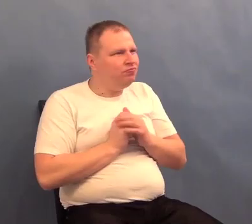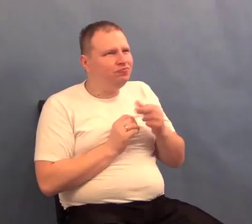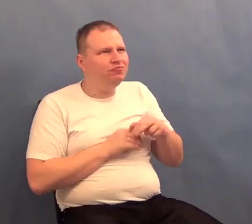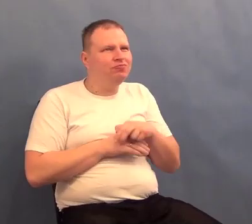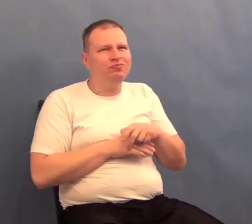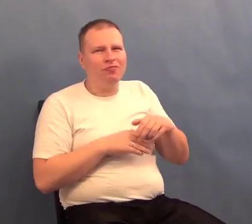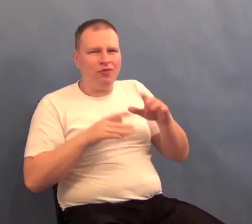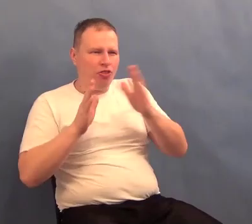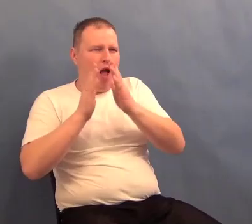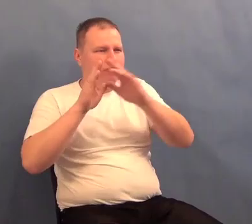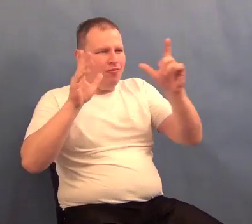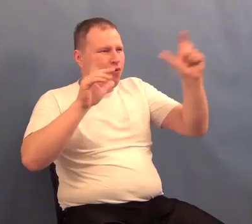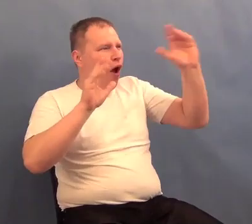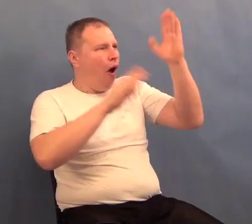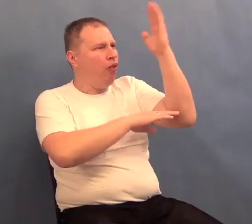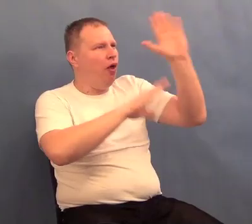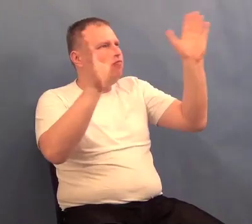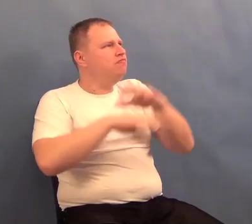Poszedł do domu z oknem.